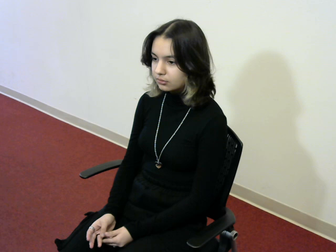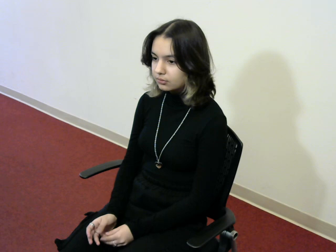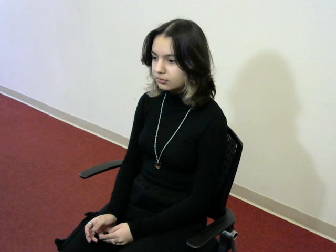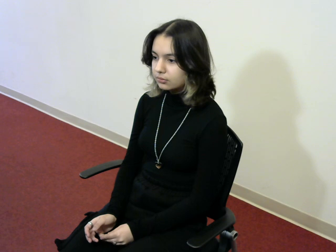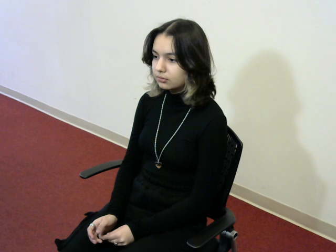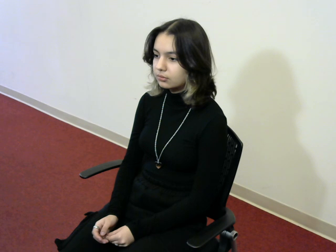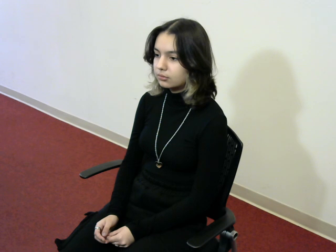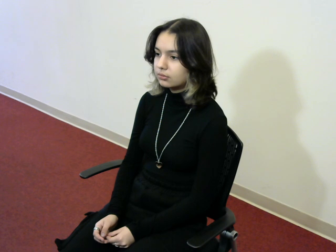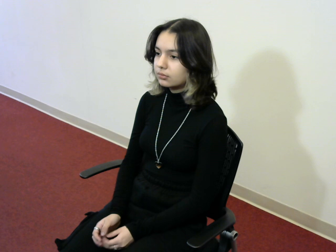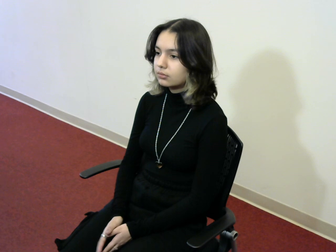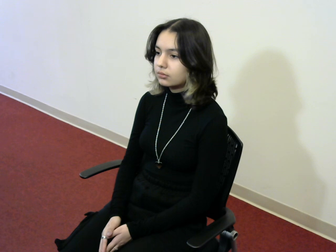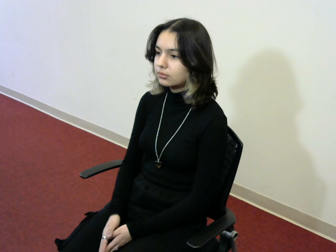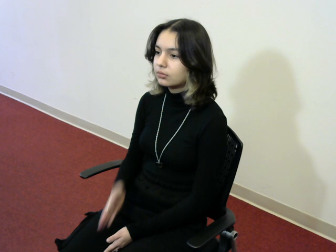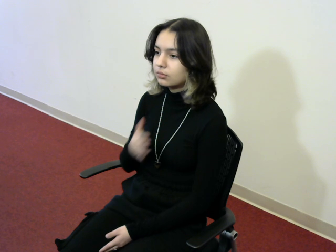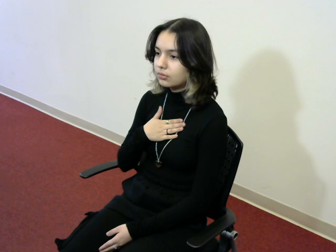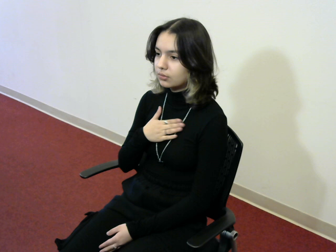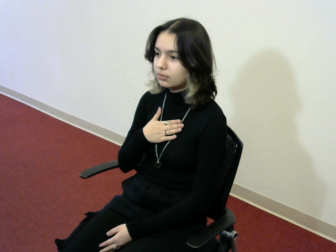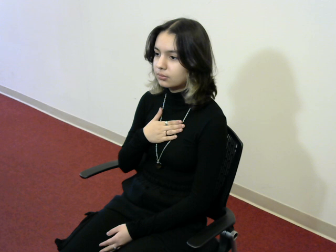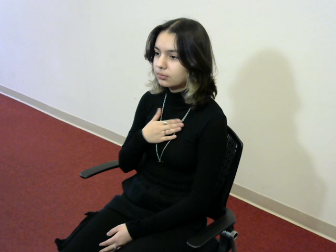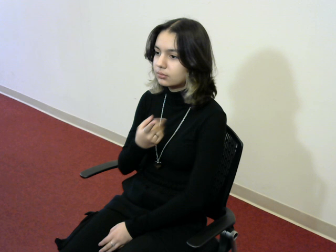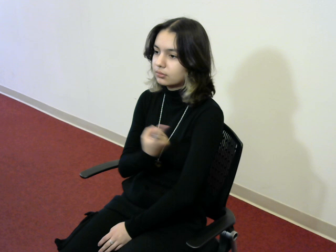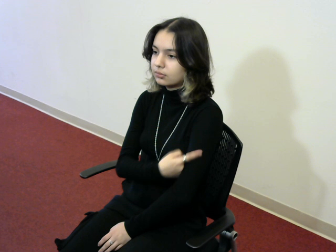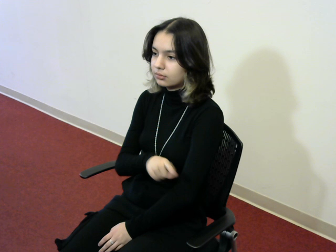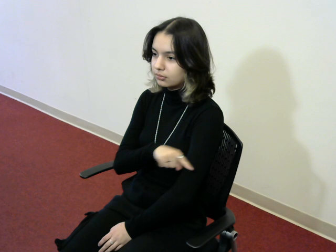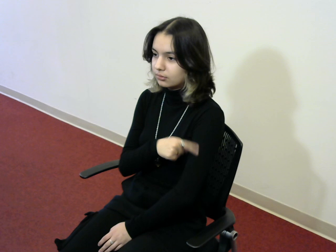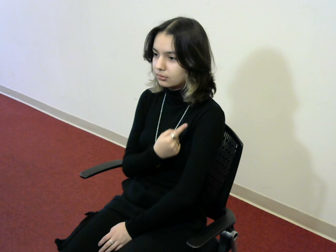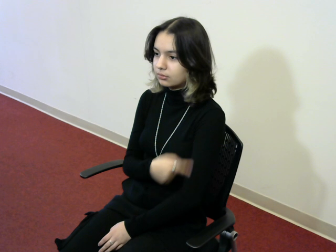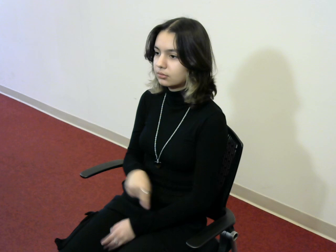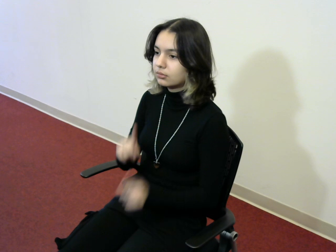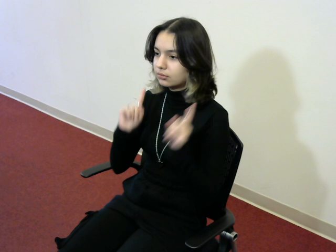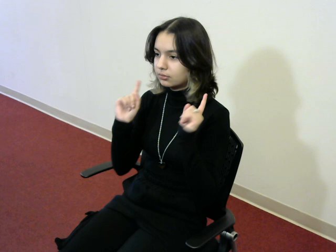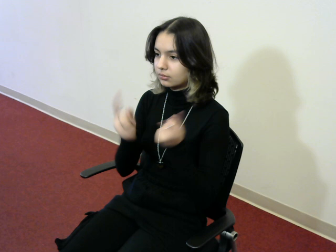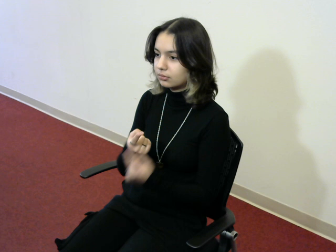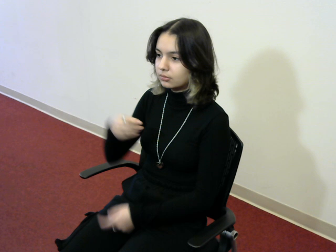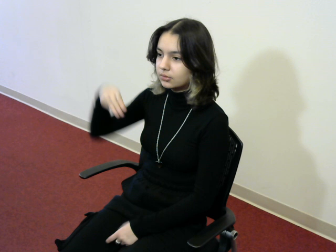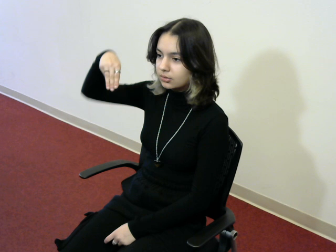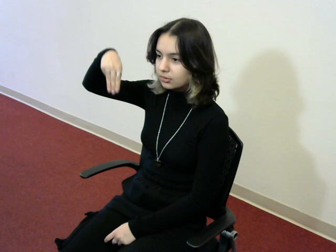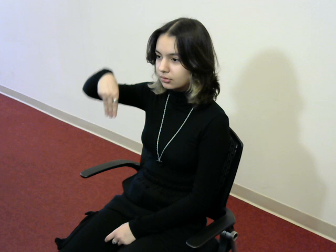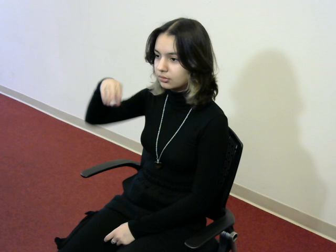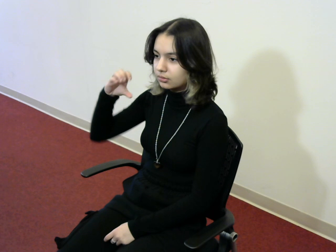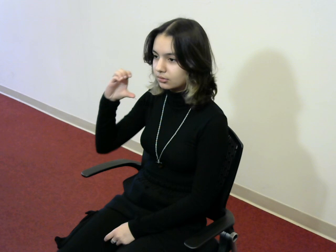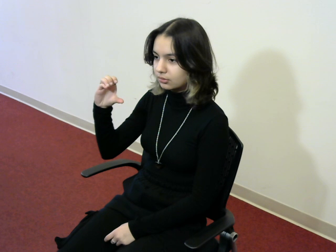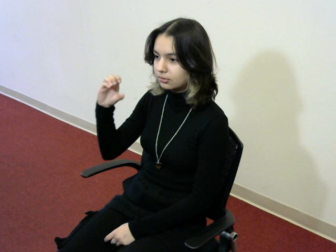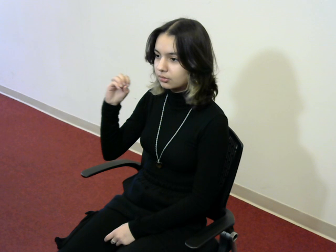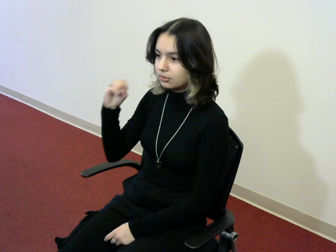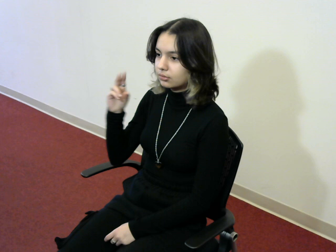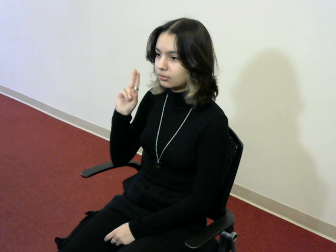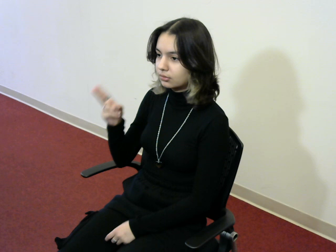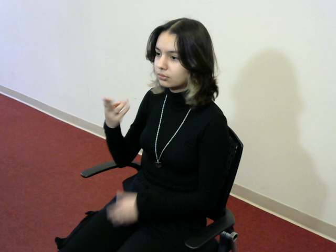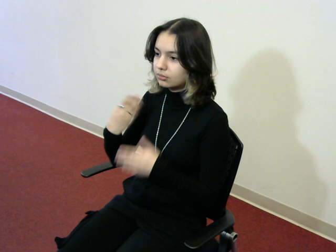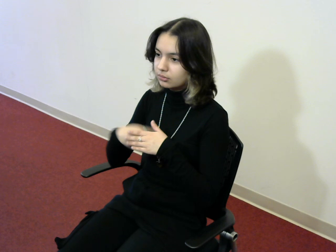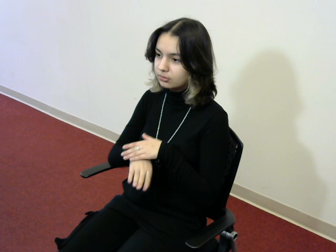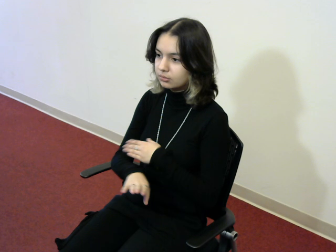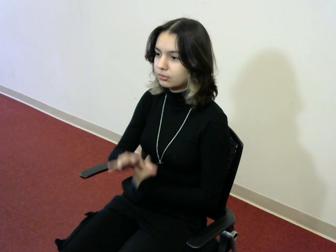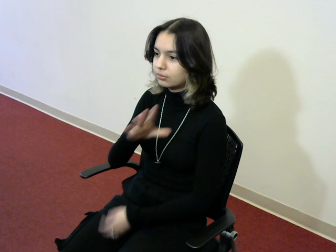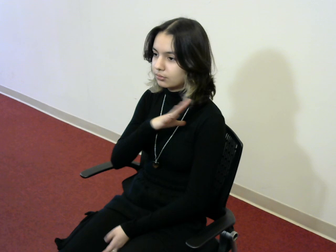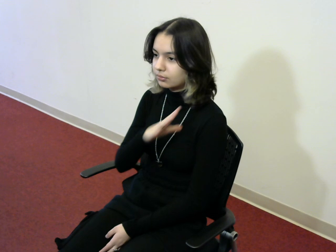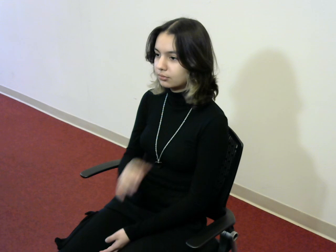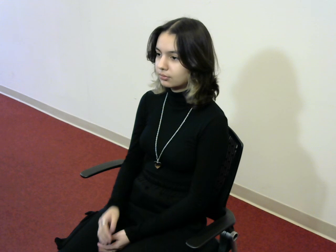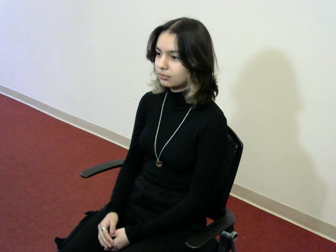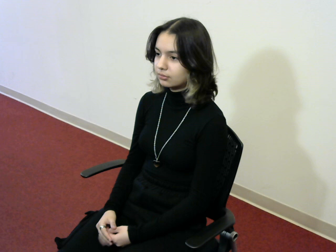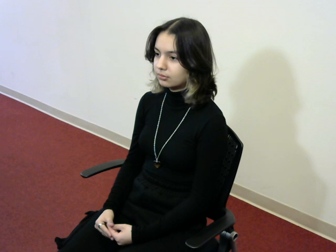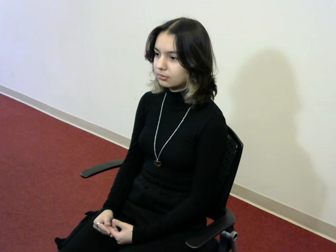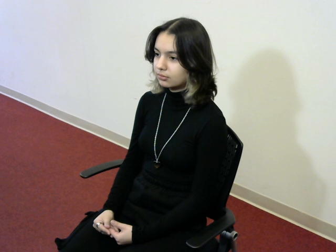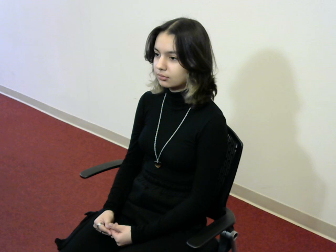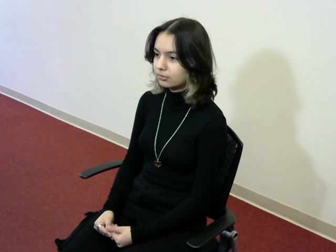Mən poliklinikaya (TSEK-ə) getmişəm